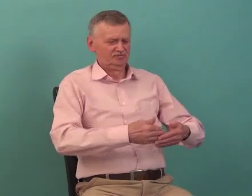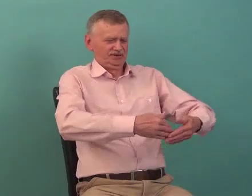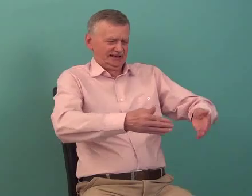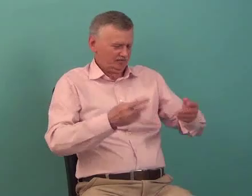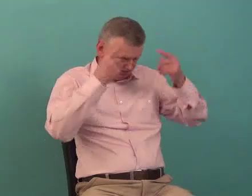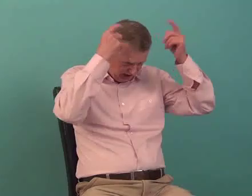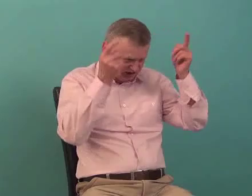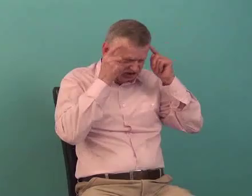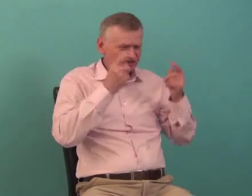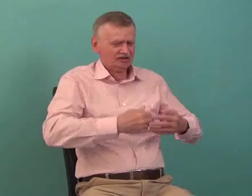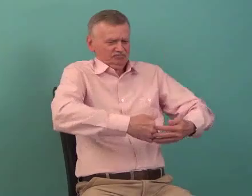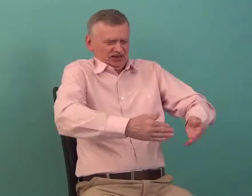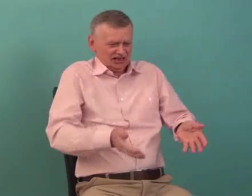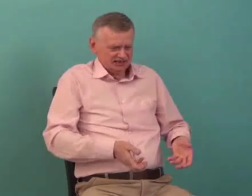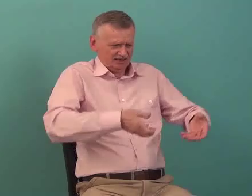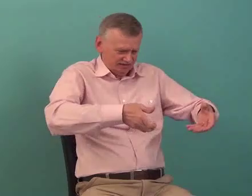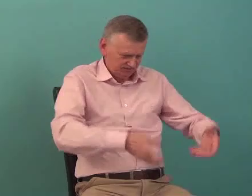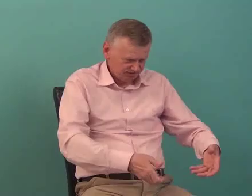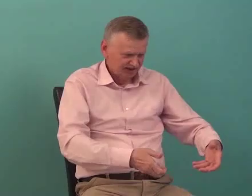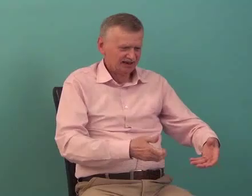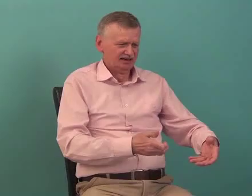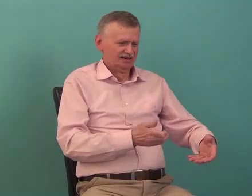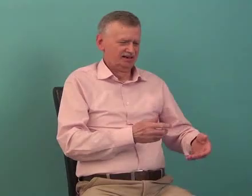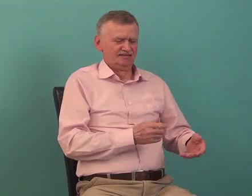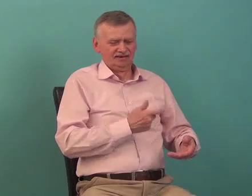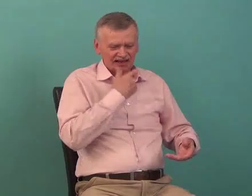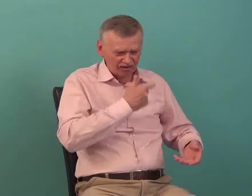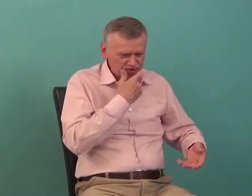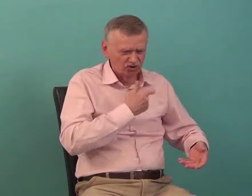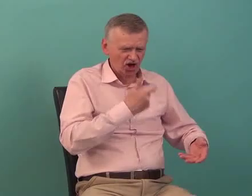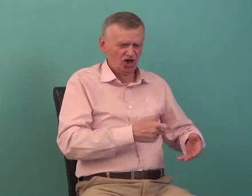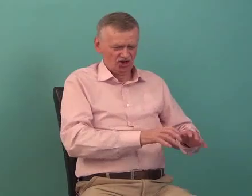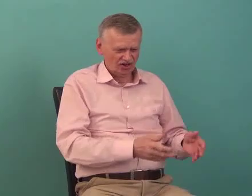Myszka Miki stawia miskę z jabłkami.